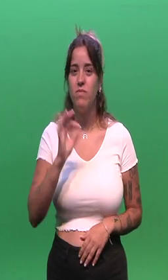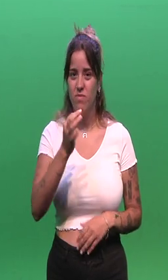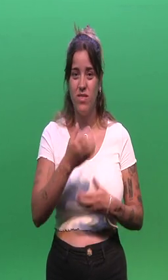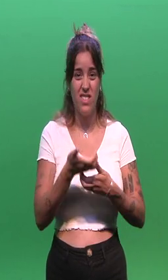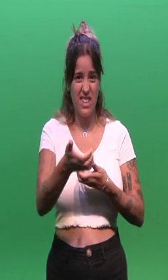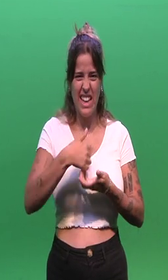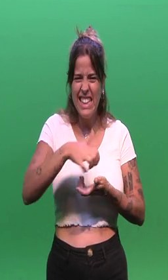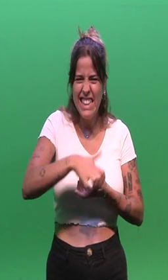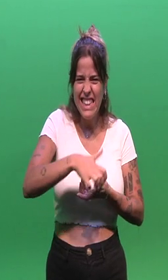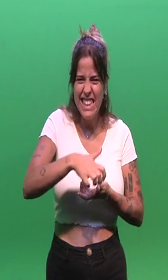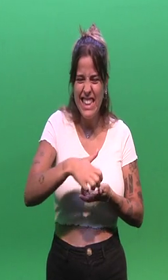Sí, em pica molt el penis.